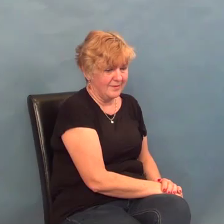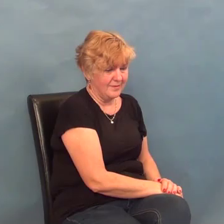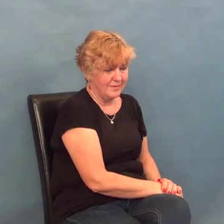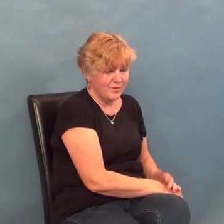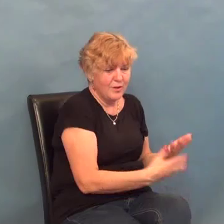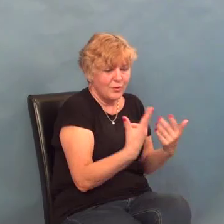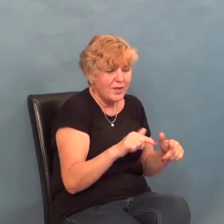Nie pasuje.